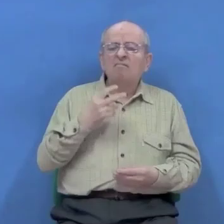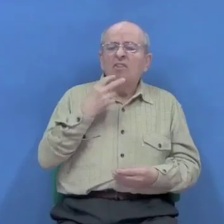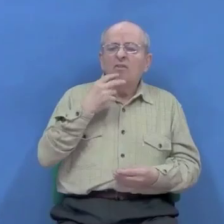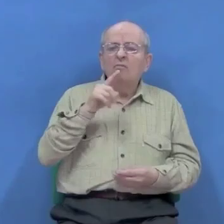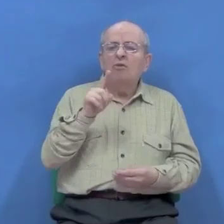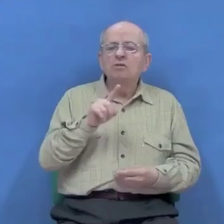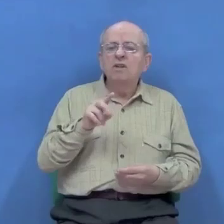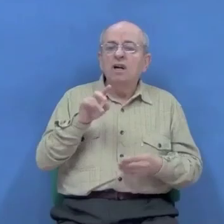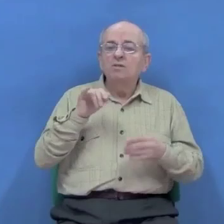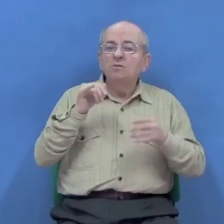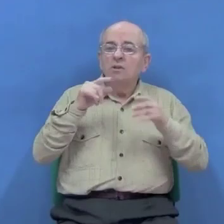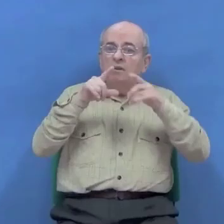Prąd, burza.